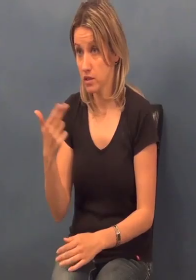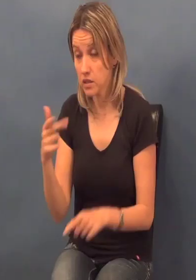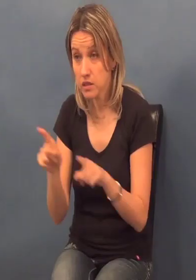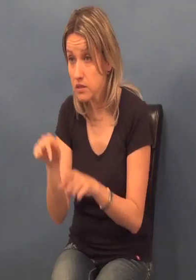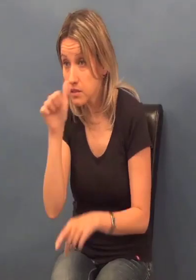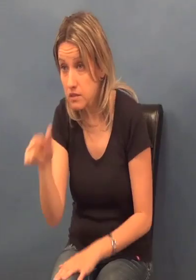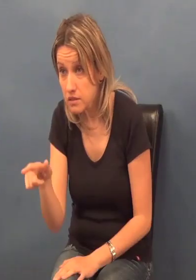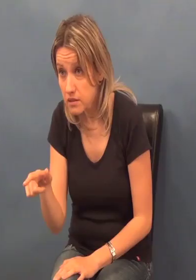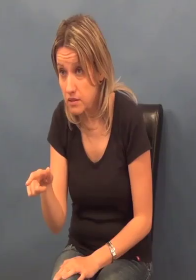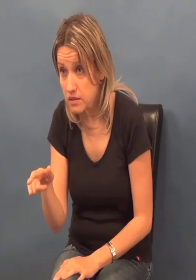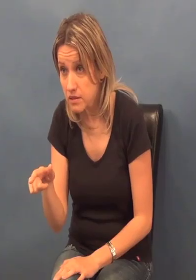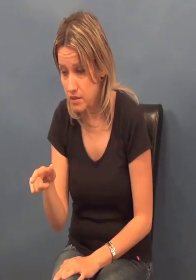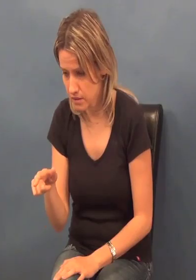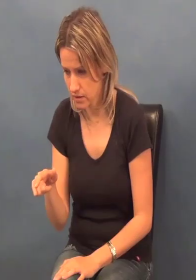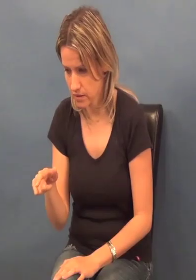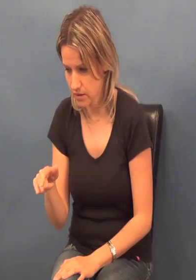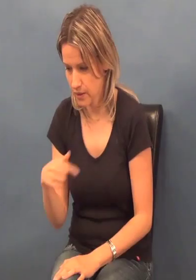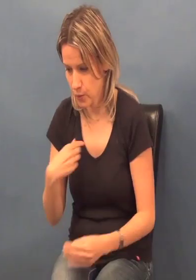W niedzielę też nie możesz?